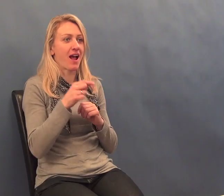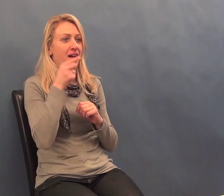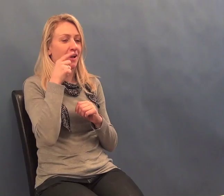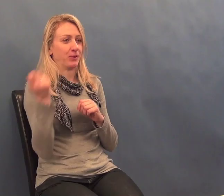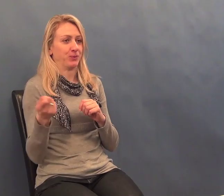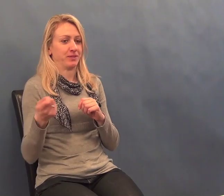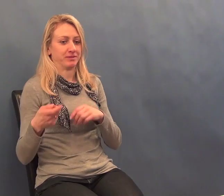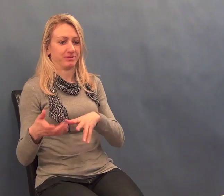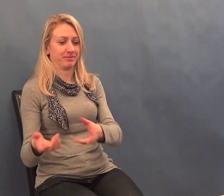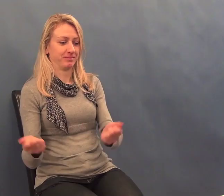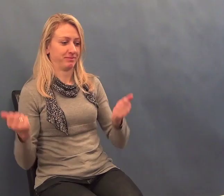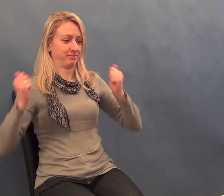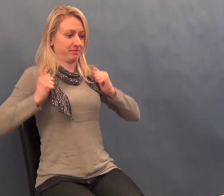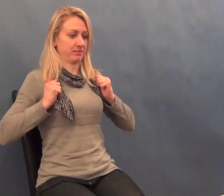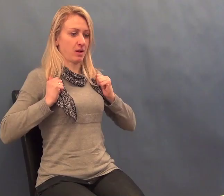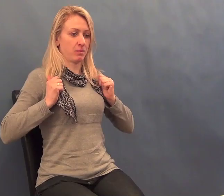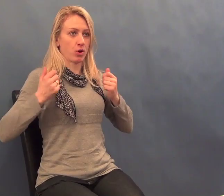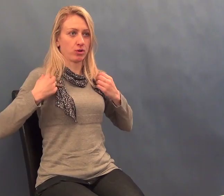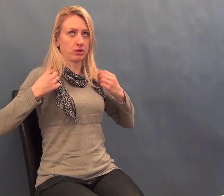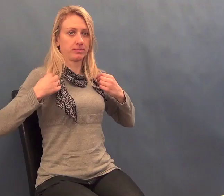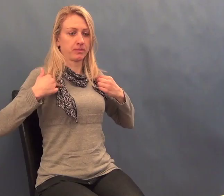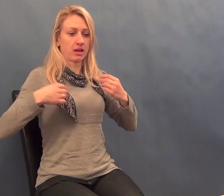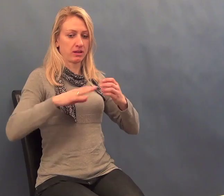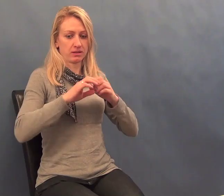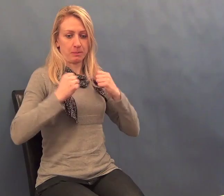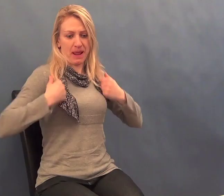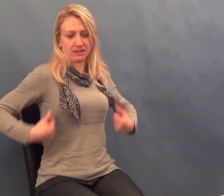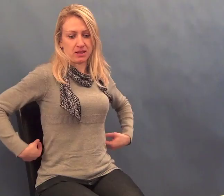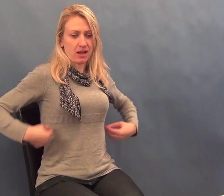Charlie Chaplin zakłada na ramiona plecak.